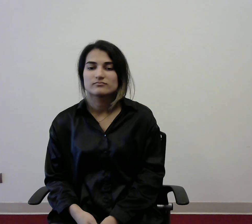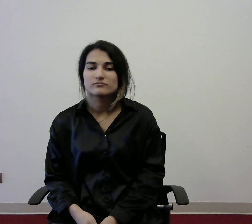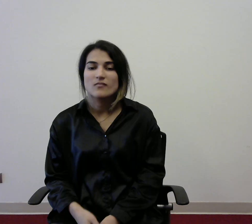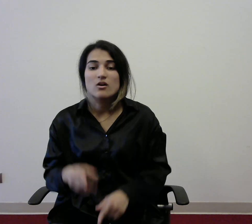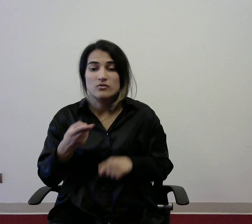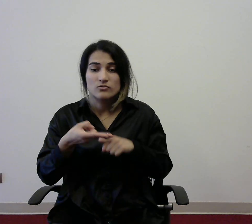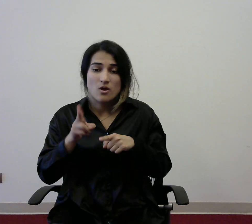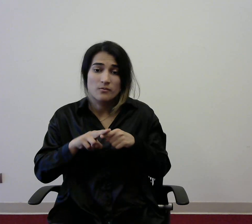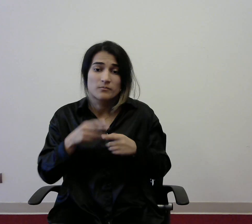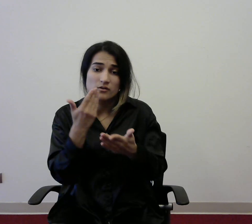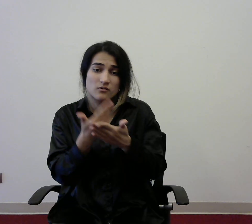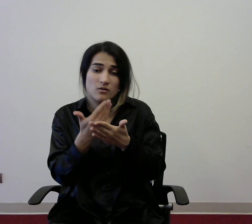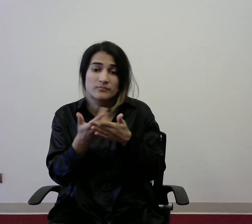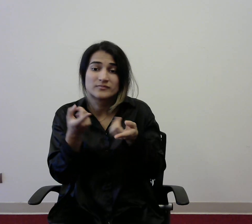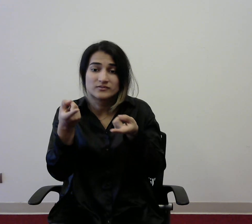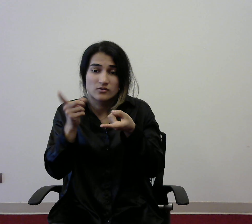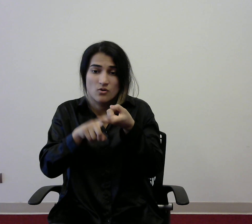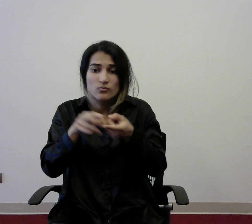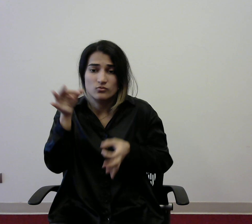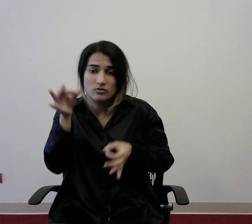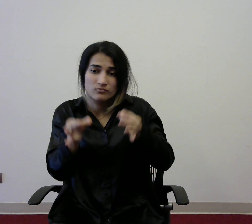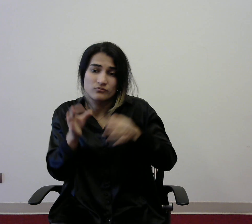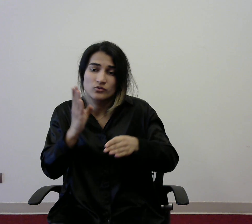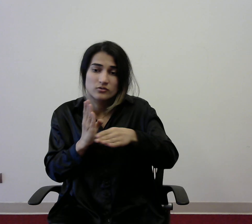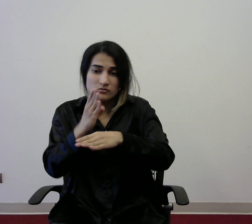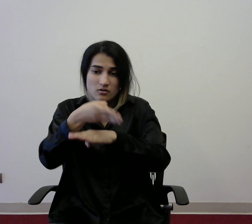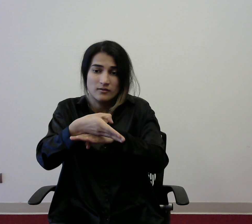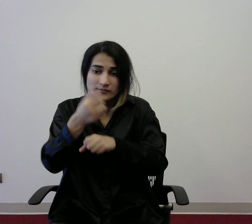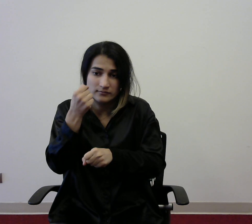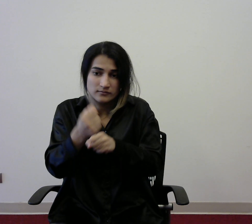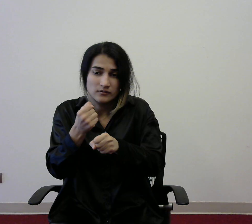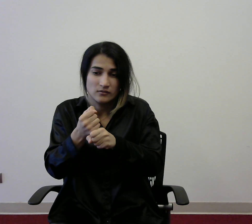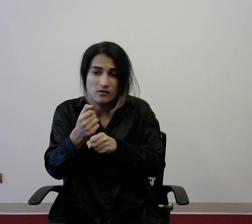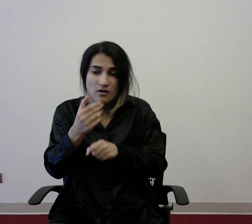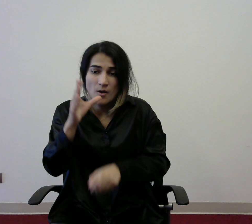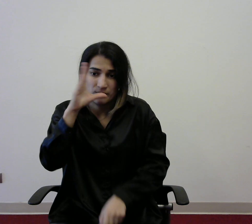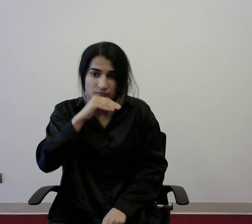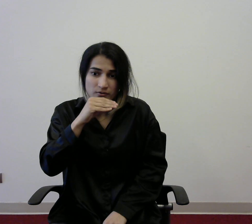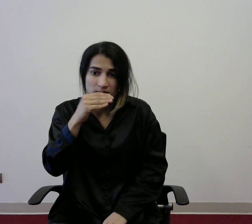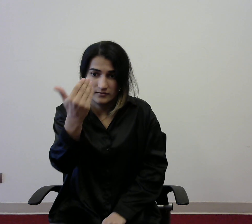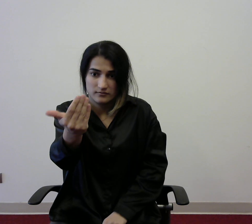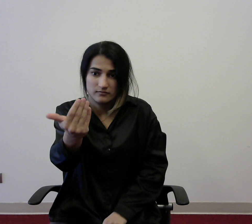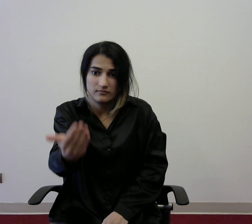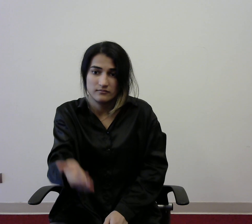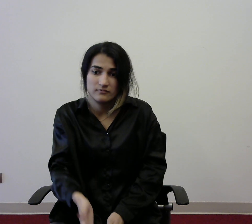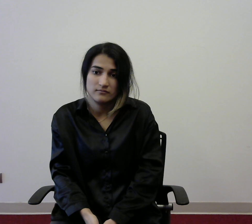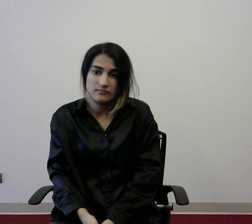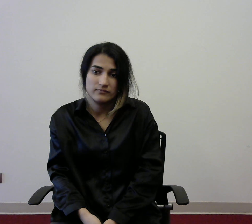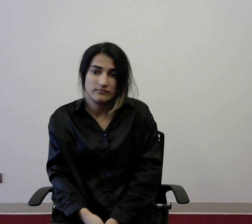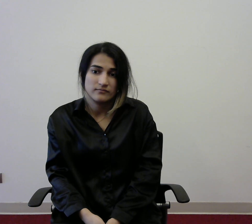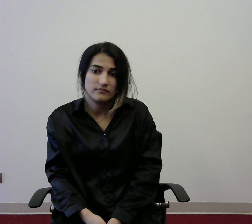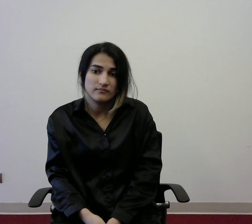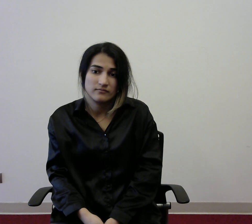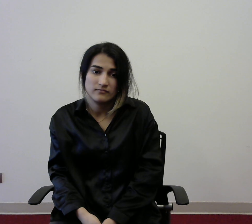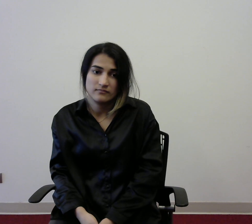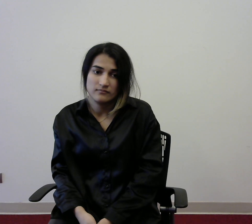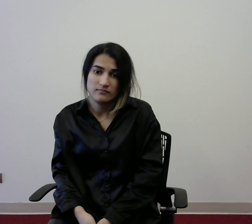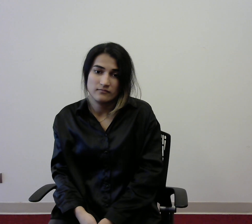Bu məsələ ilə bağlı məhkəməyə müraciət edə bilərsiniz